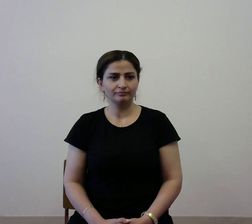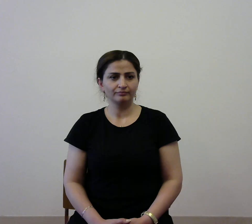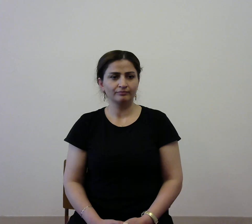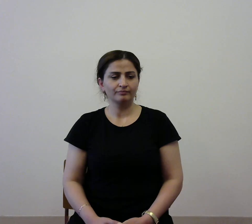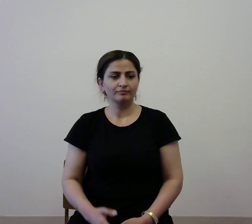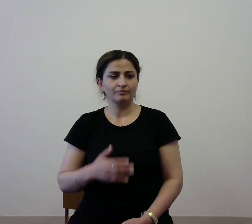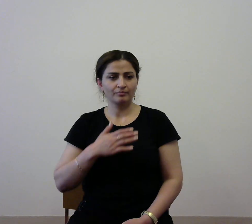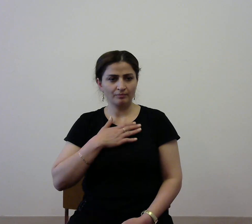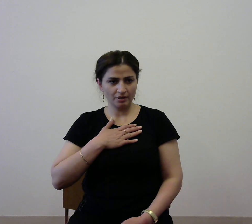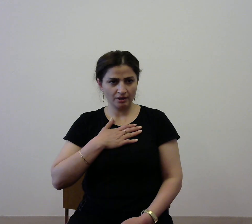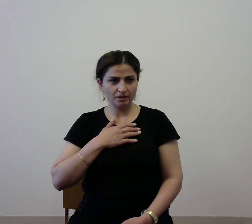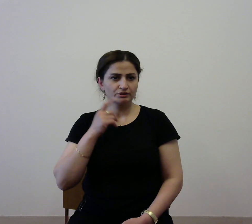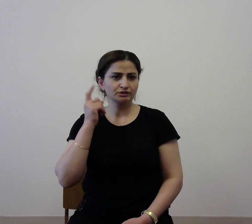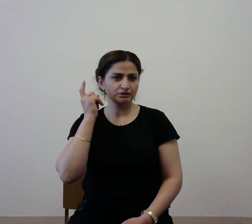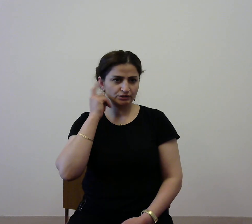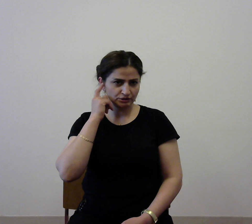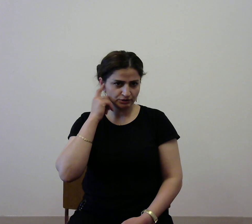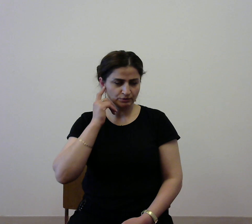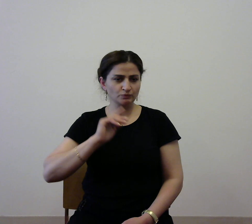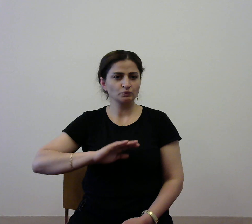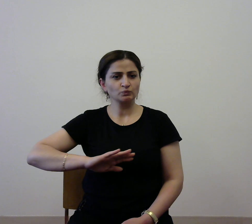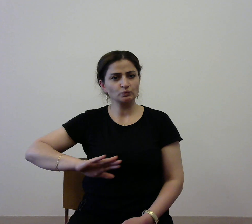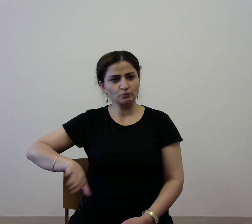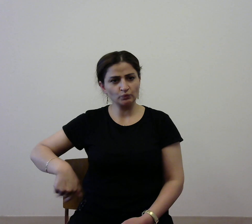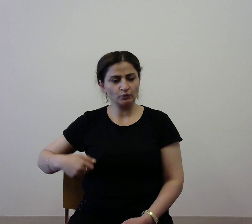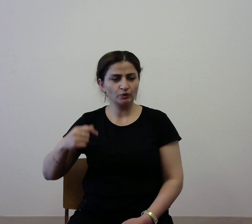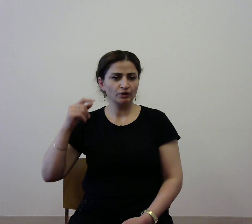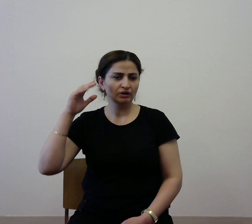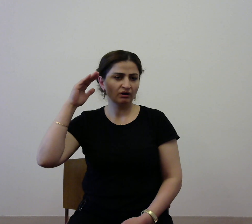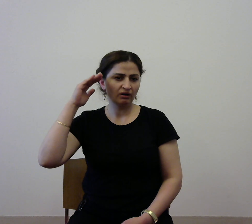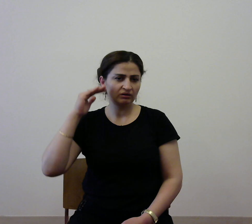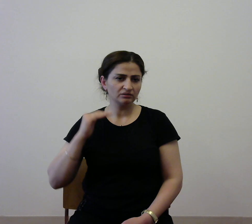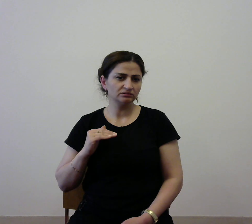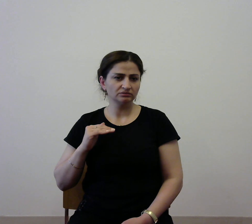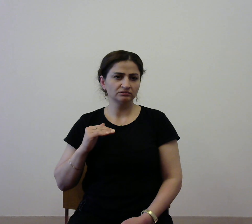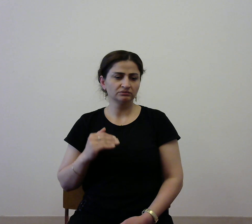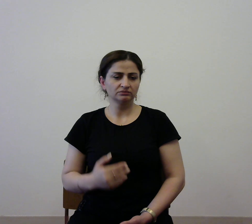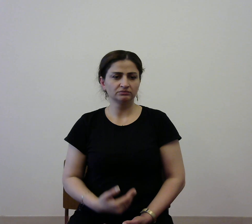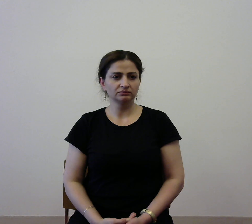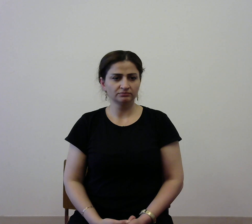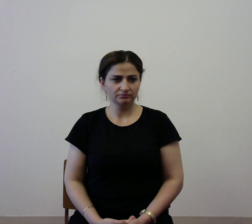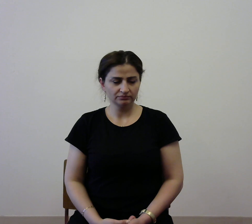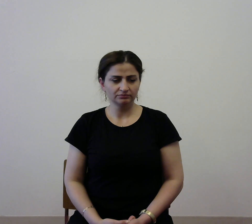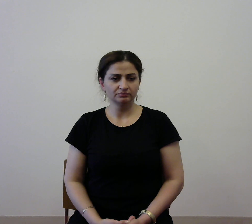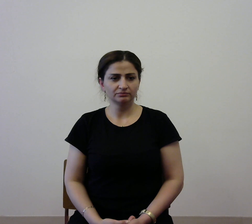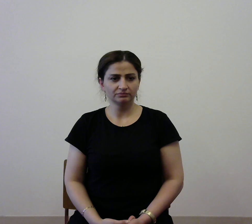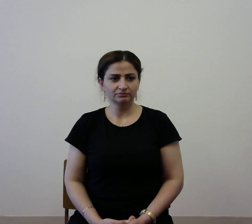Mən eşitməni sonradan itirmişəm